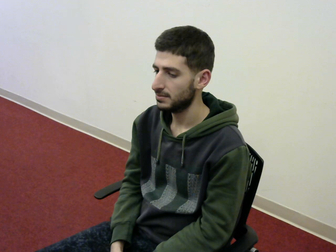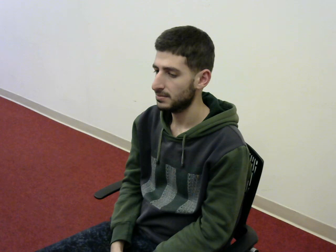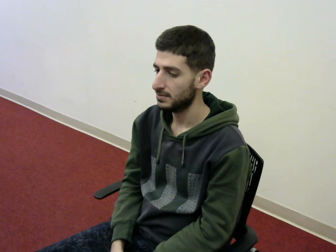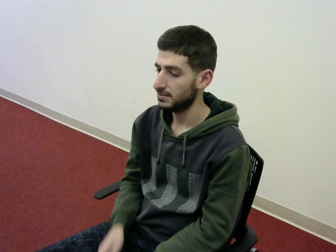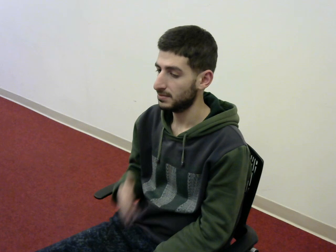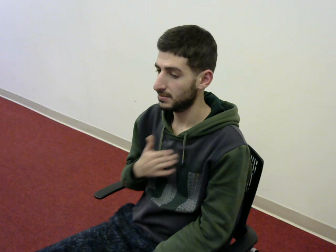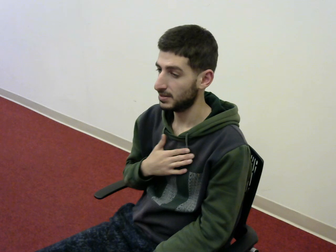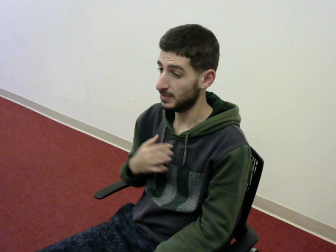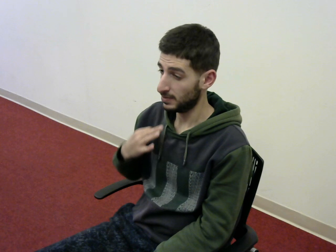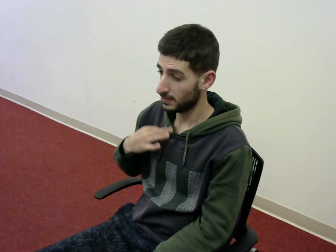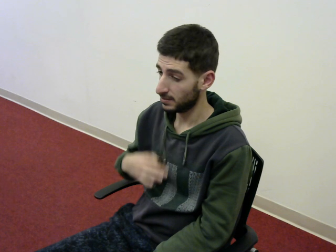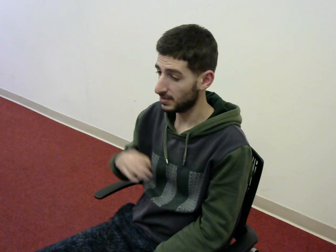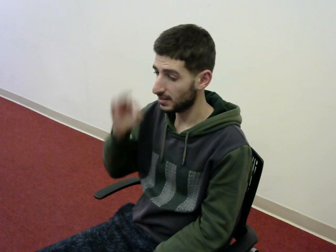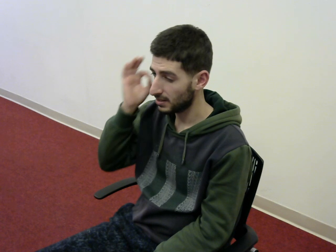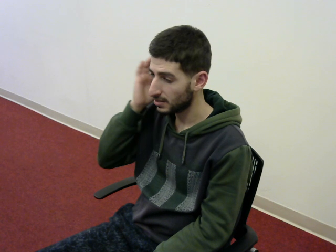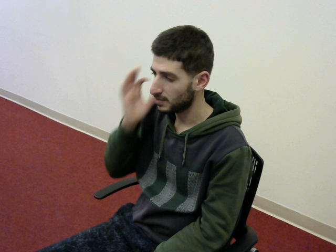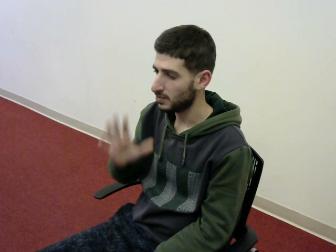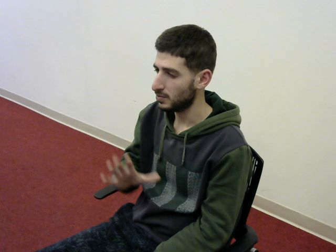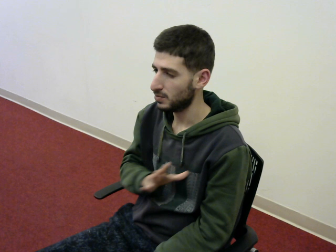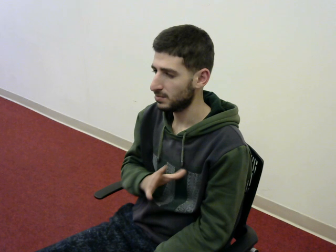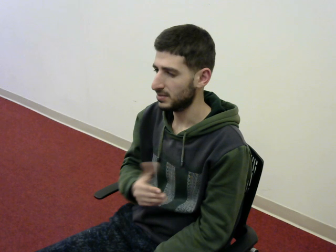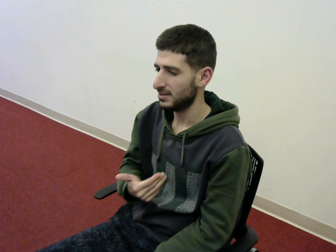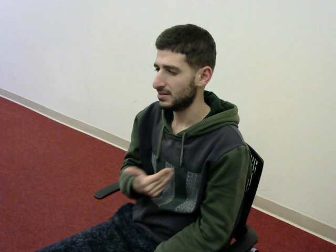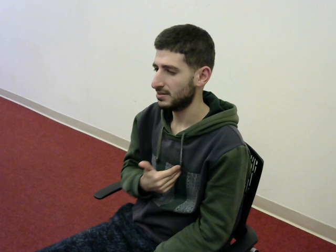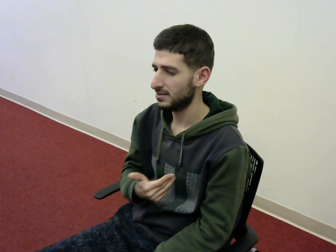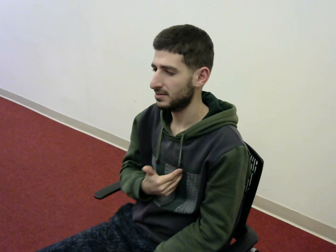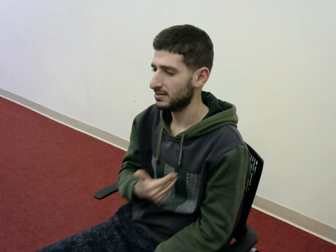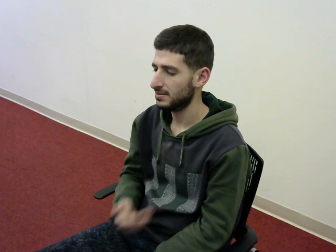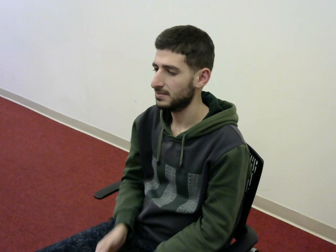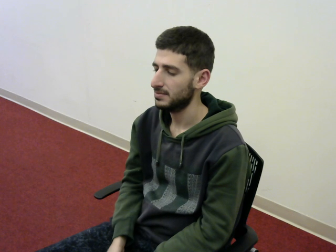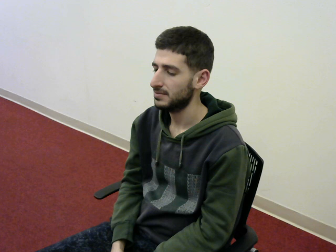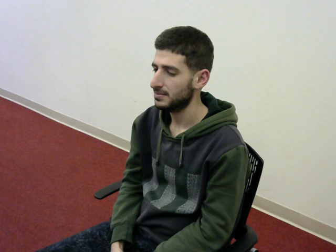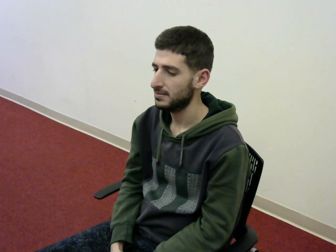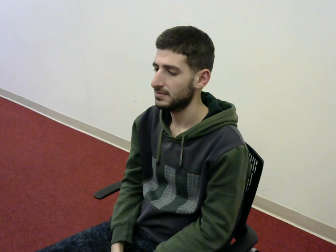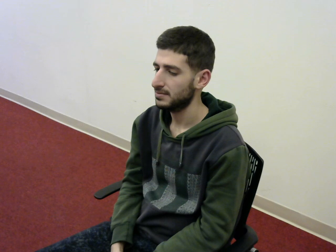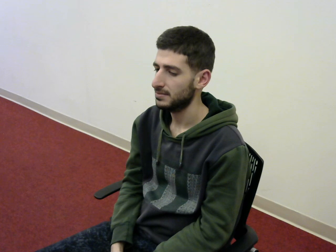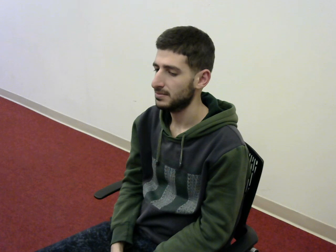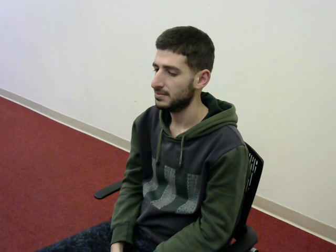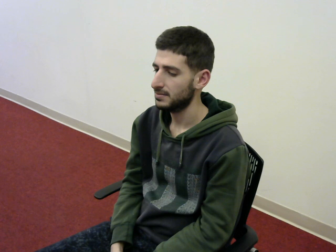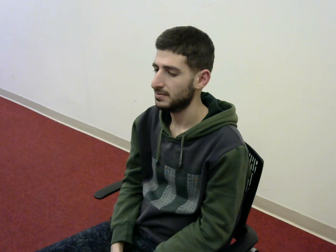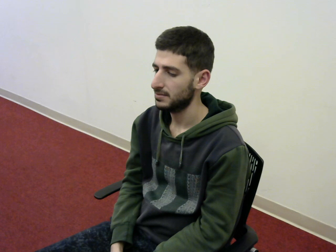Mənim oğlum həkim olmaq istəyir